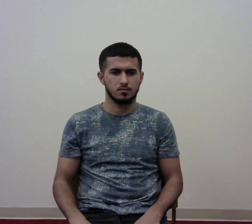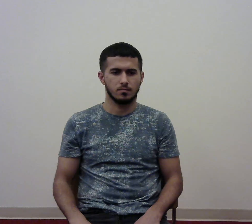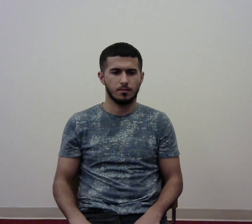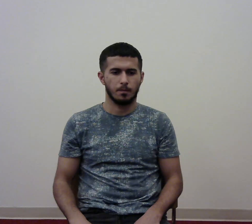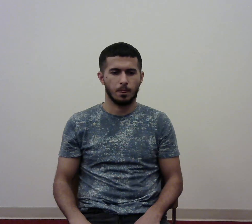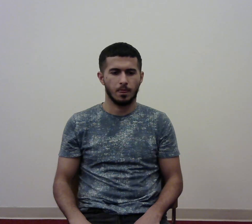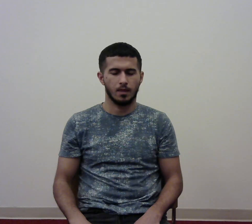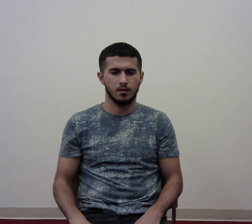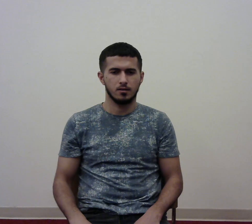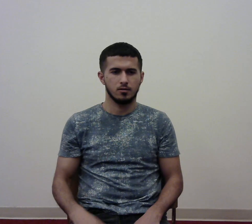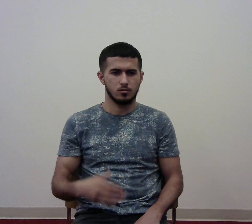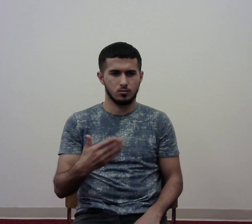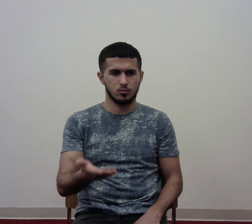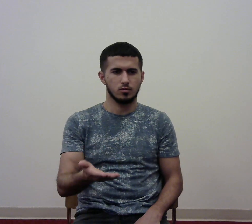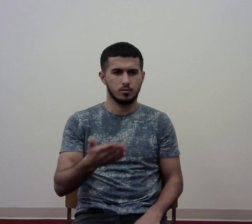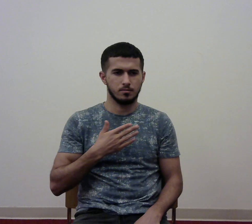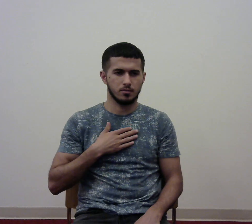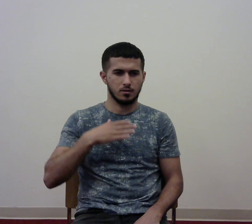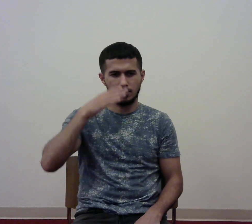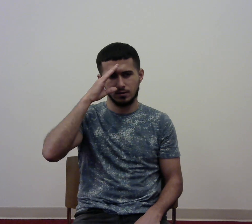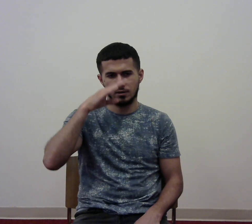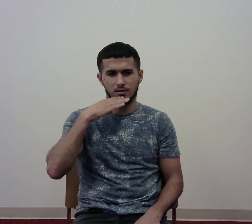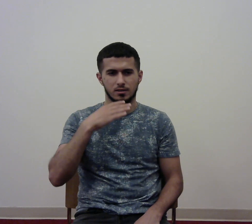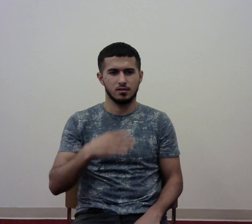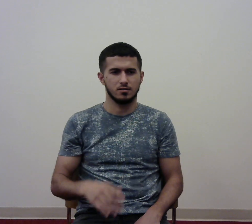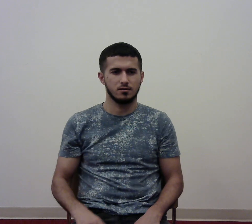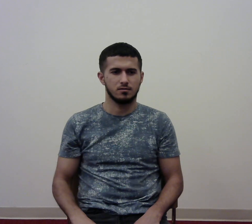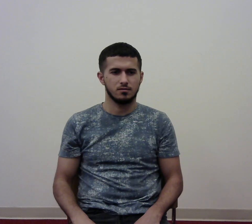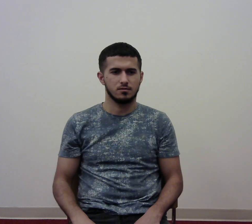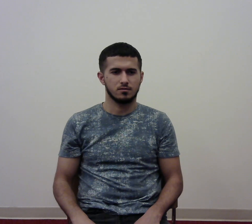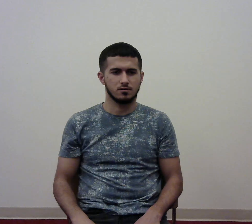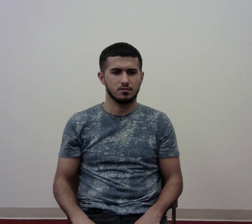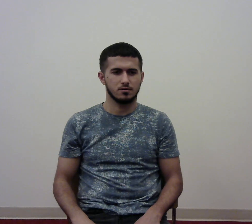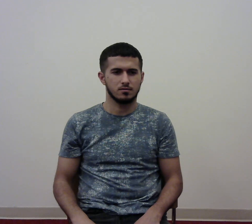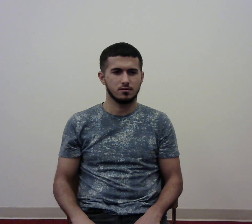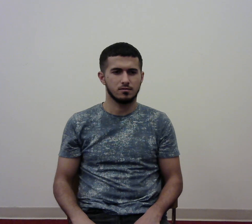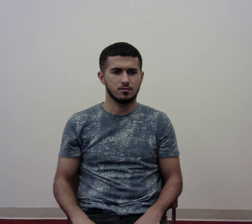Bu mənim atamdır